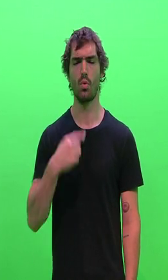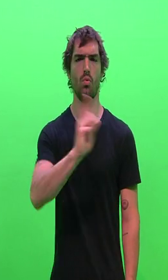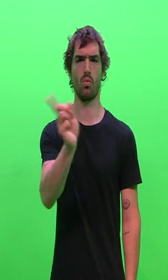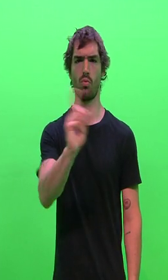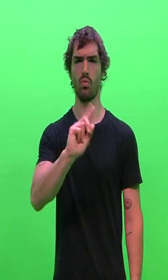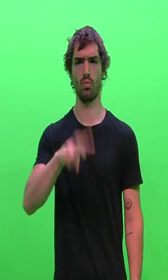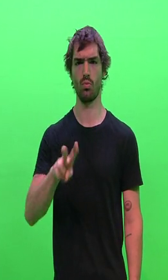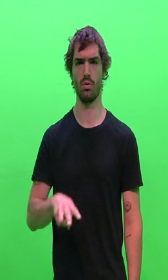No, mai.